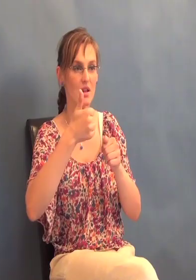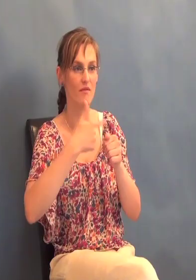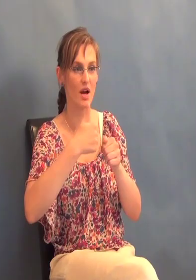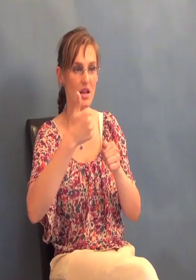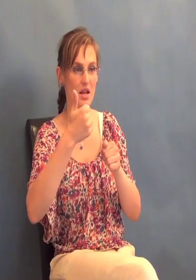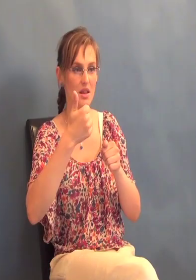Dwudziesty pierwszy?